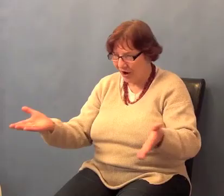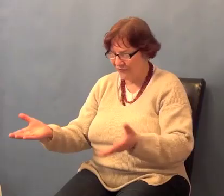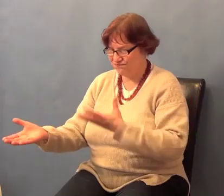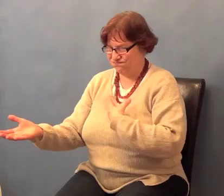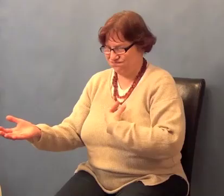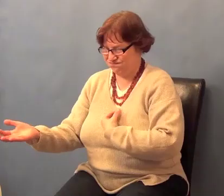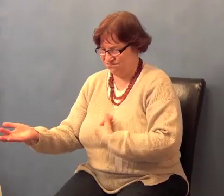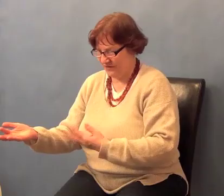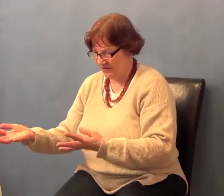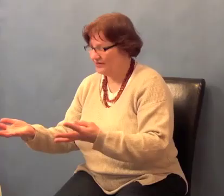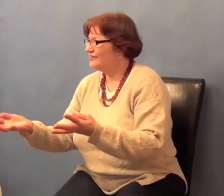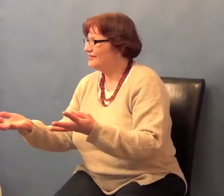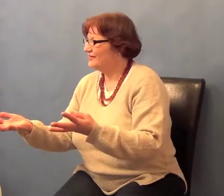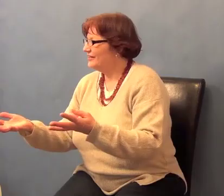Ulga.